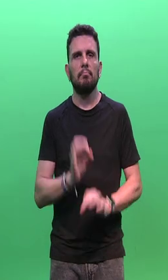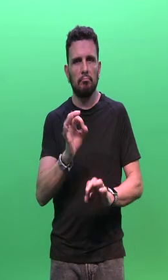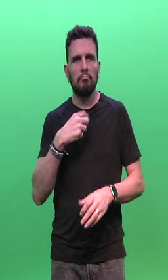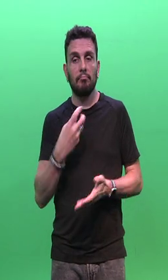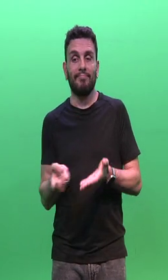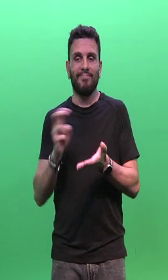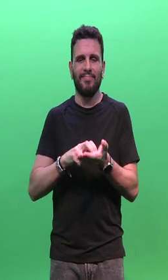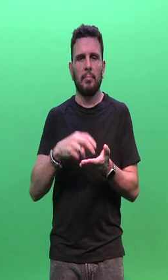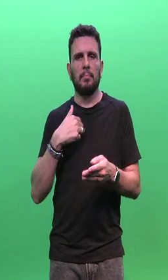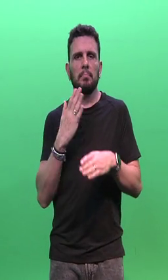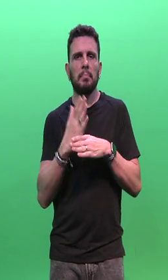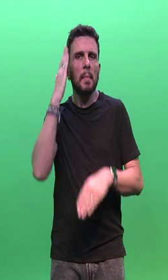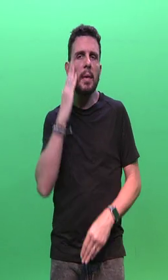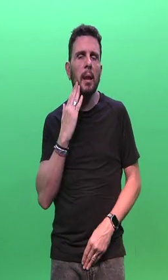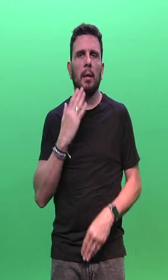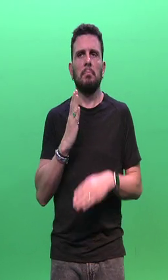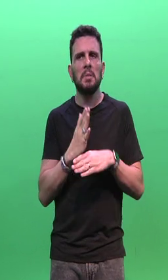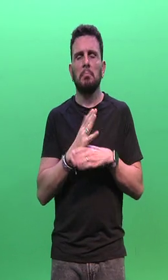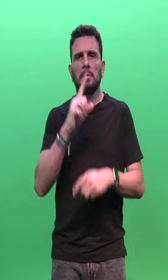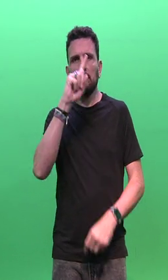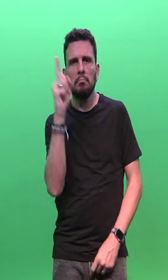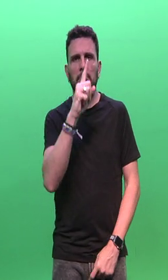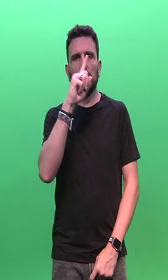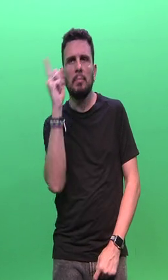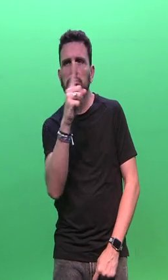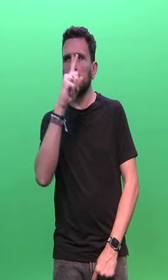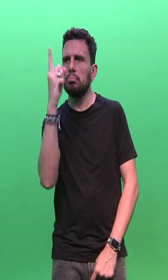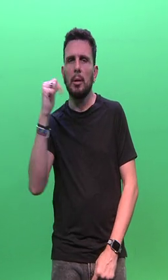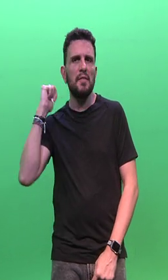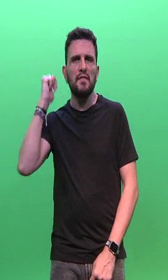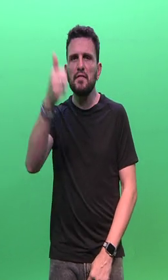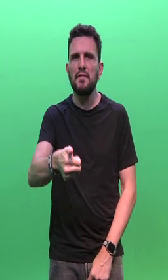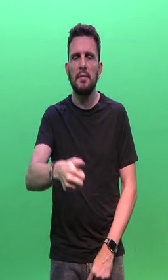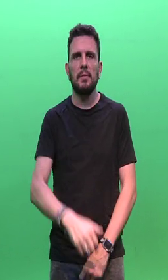Sí, al matí, quan m'aixeco, sempre em marejo, em passa ja fa temps.